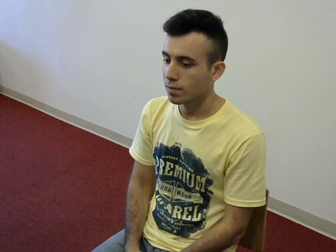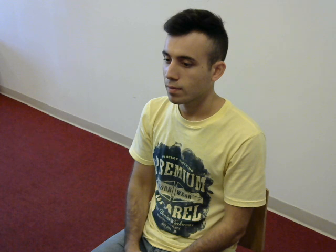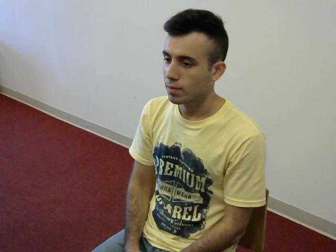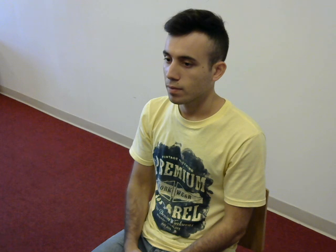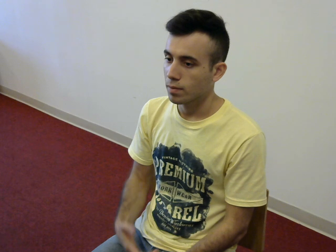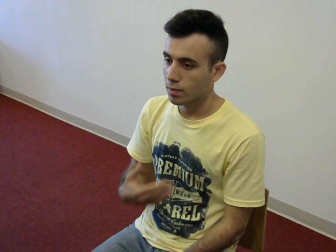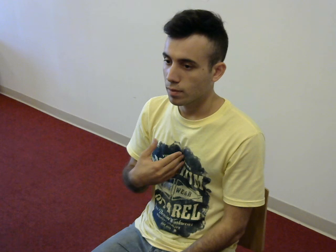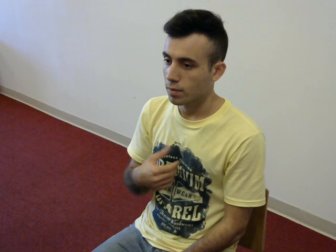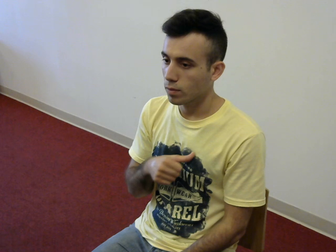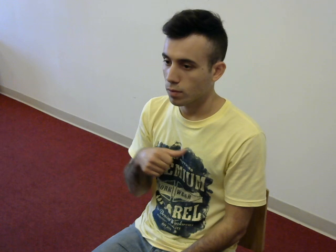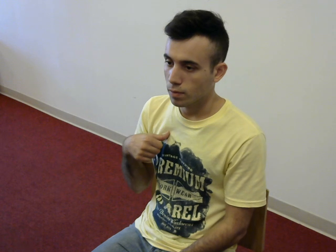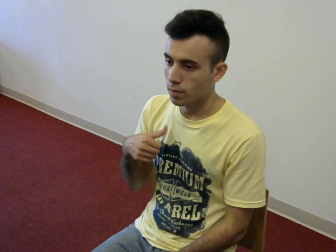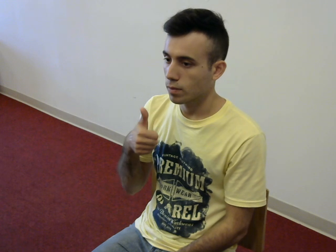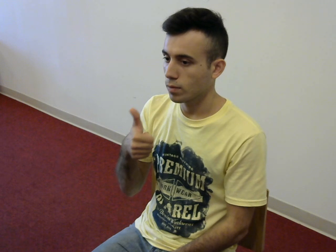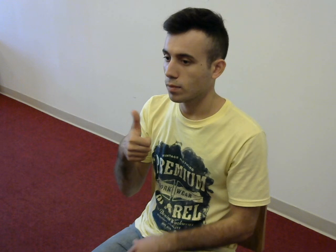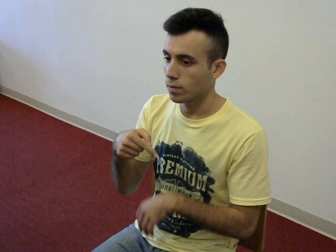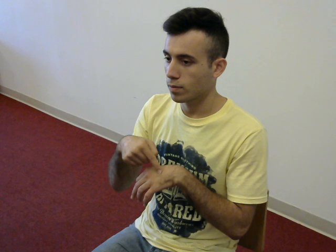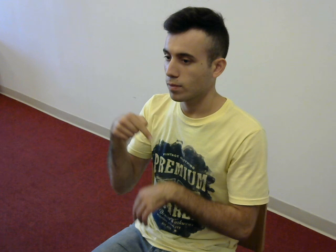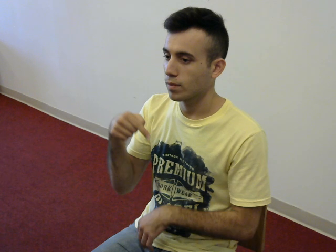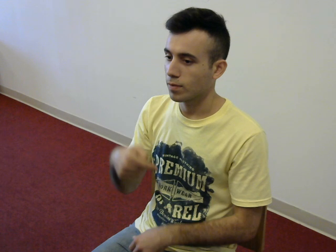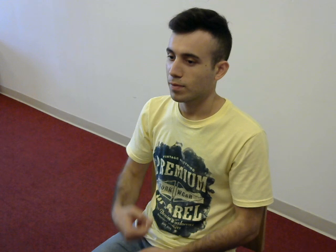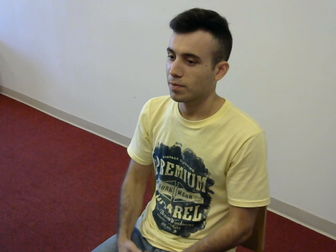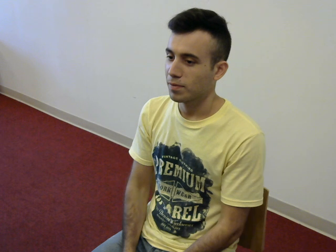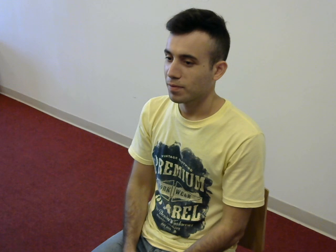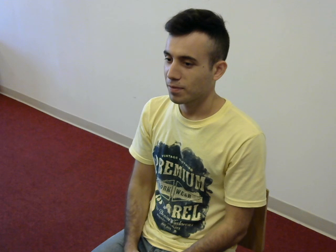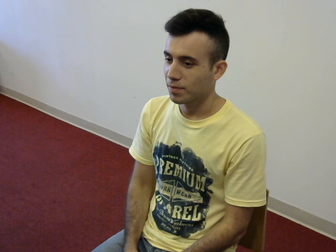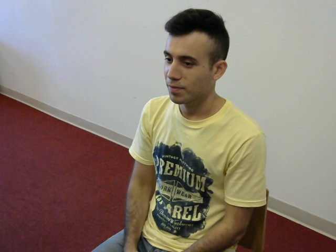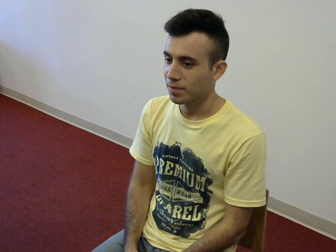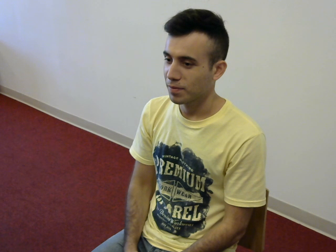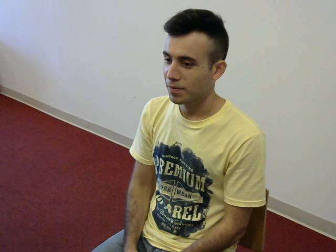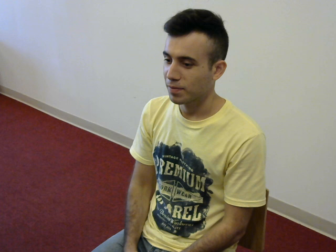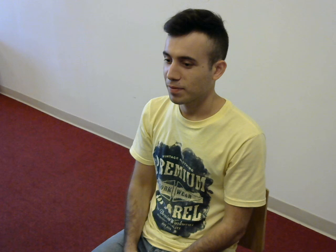Mən özümü yaxşı hiss edirəm